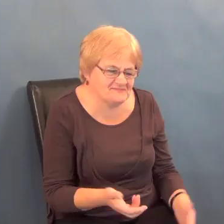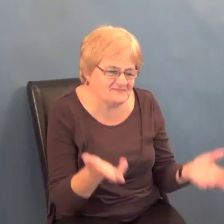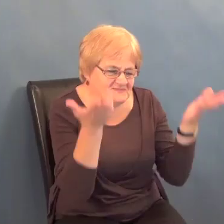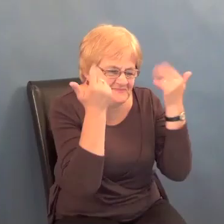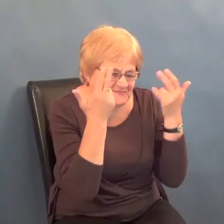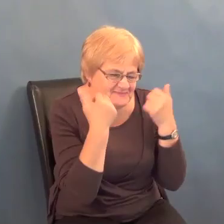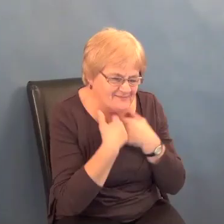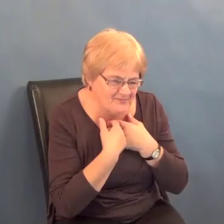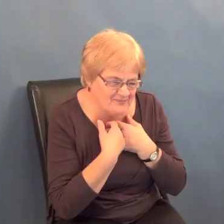Królik.